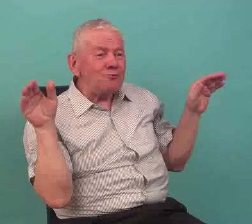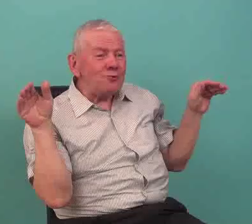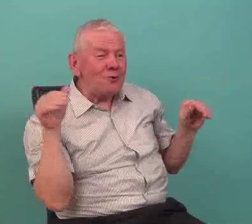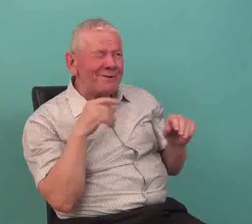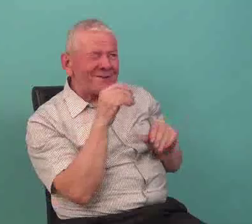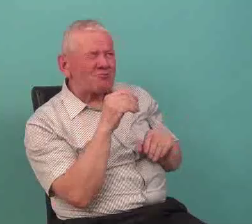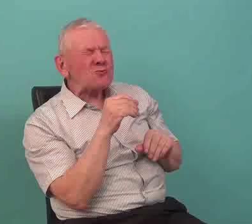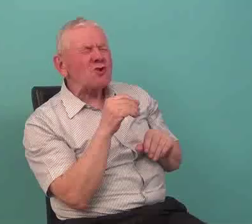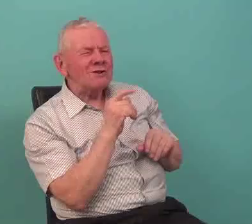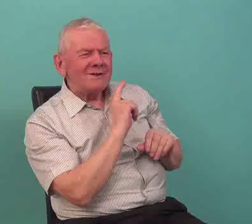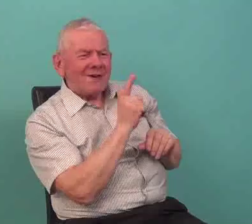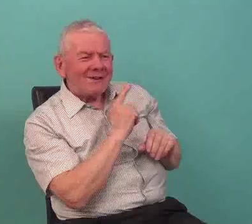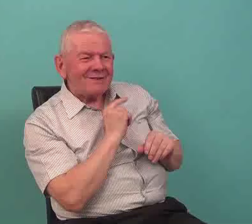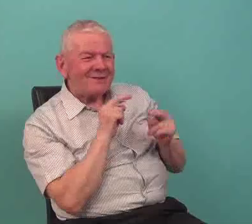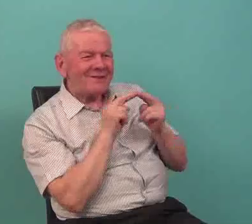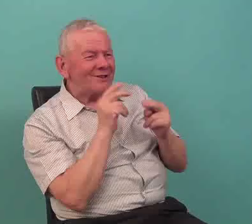Mruga do niego okiem, bo to jest dziewczyna.